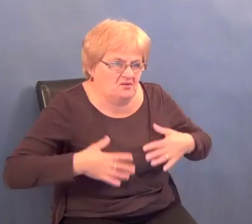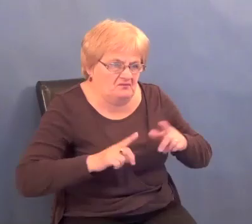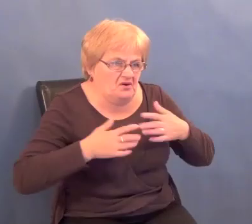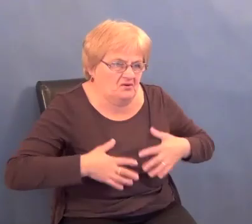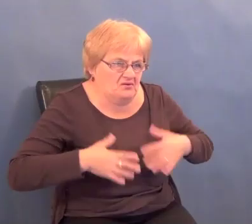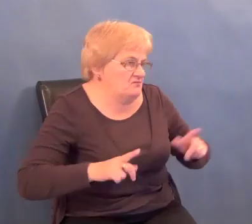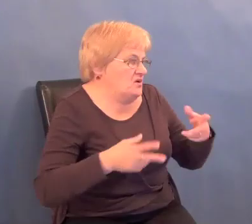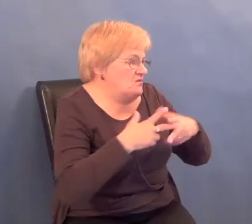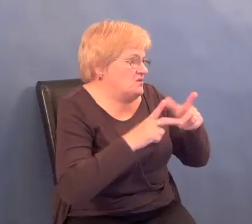Nie wolno się myć.